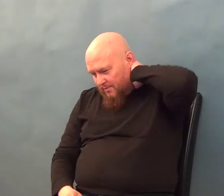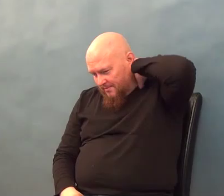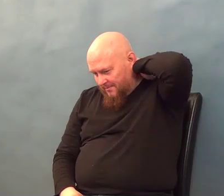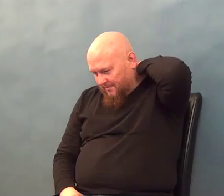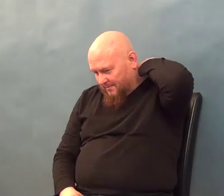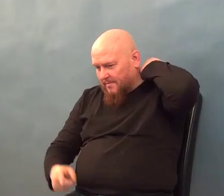Ja nie wierzę.